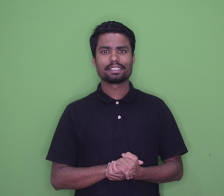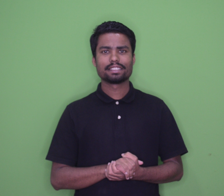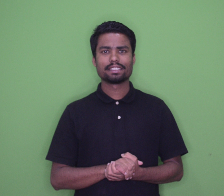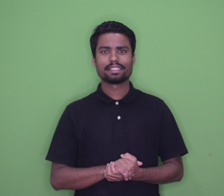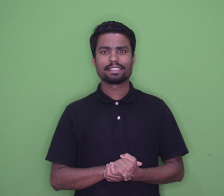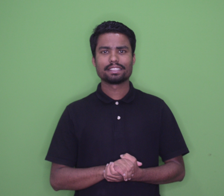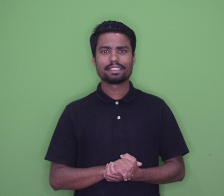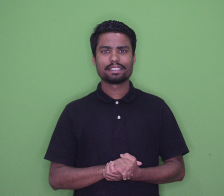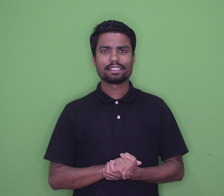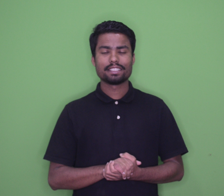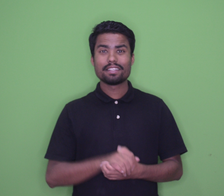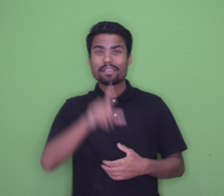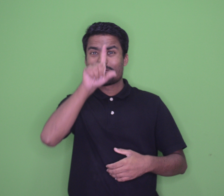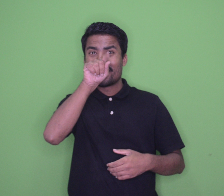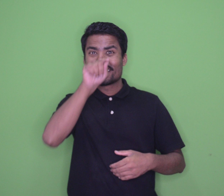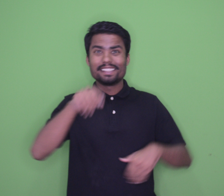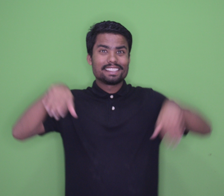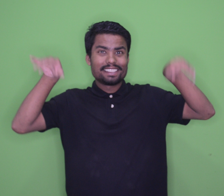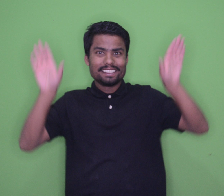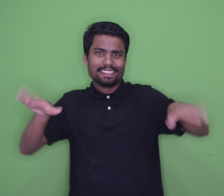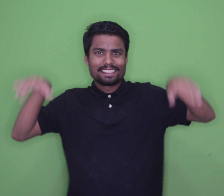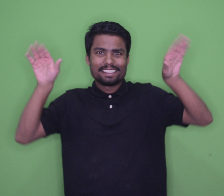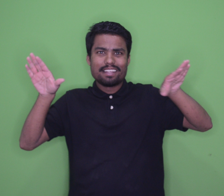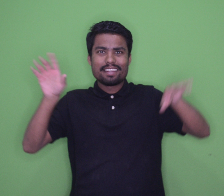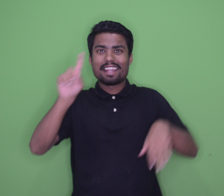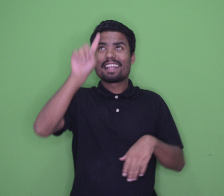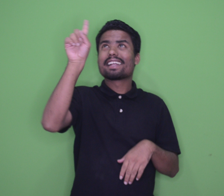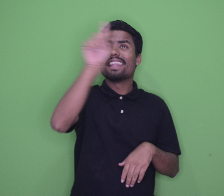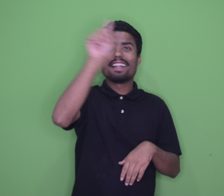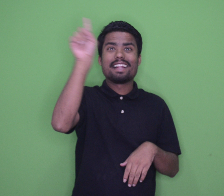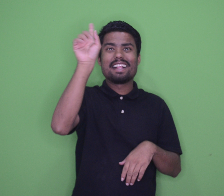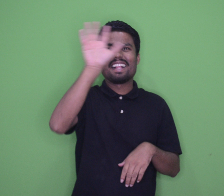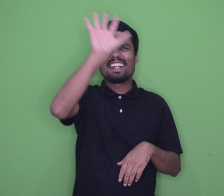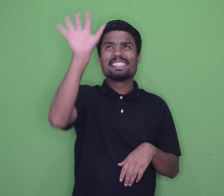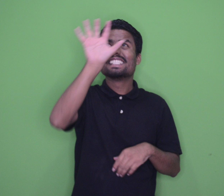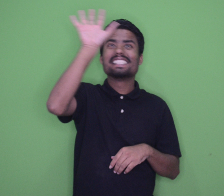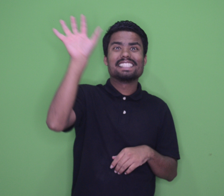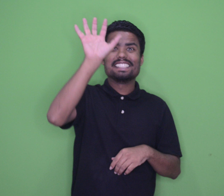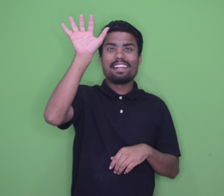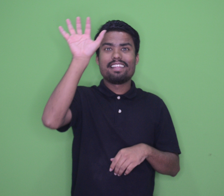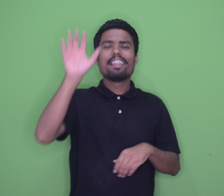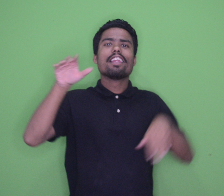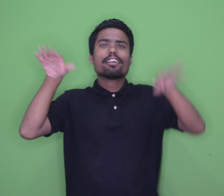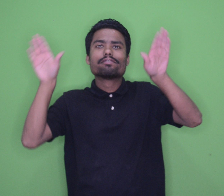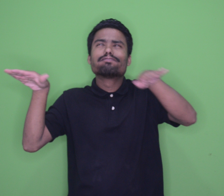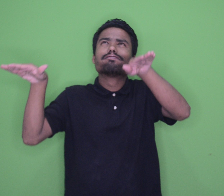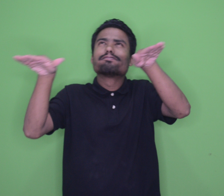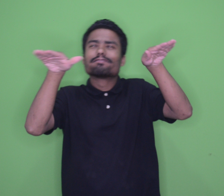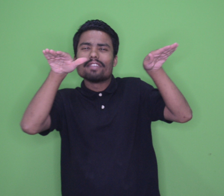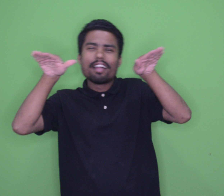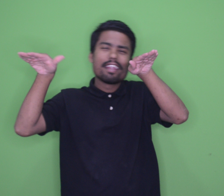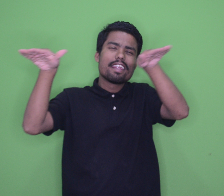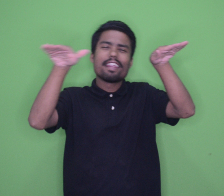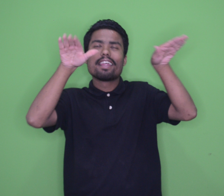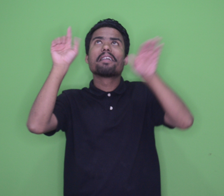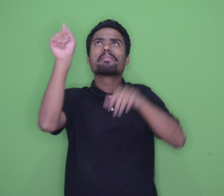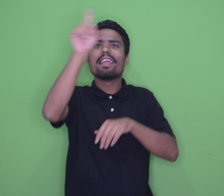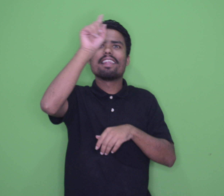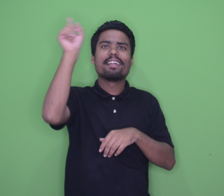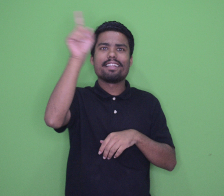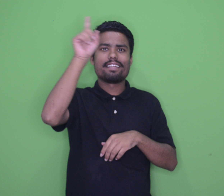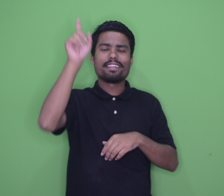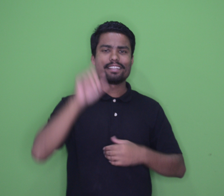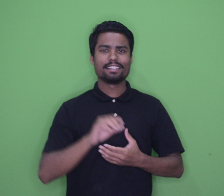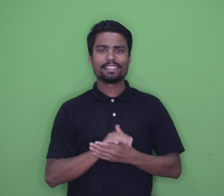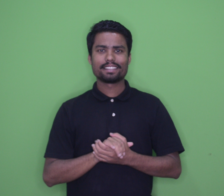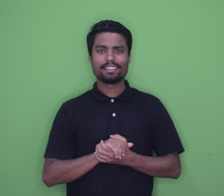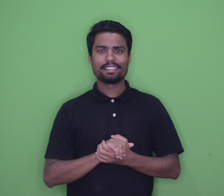birds fly in sky